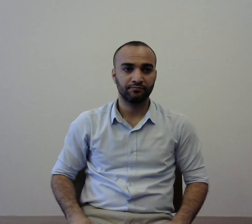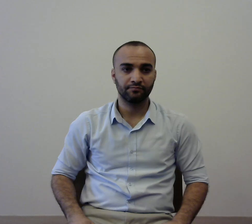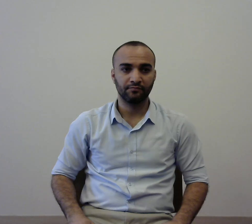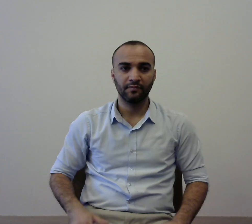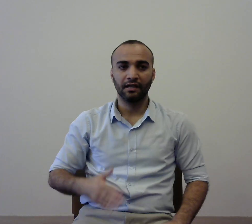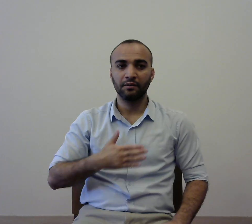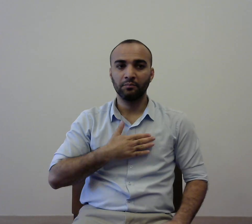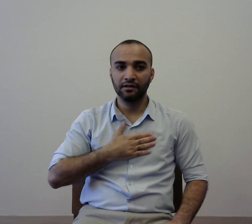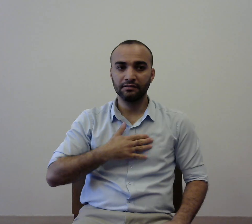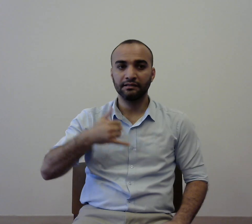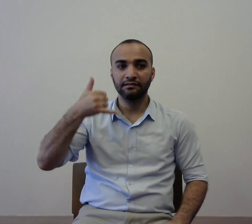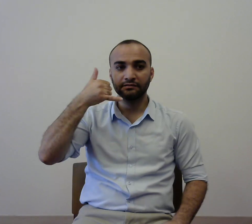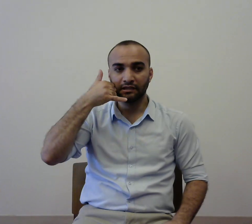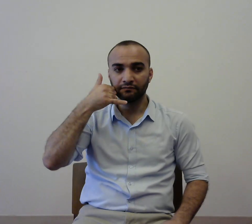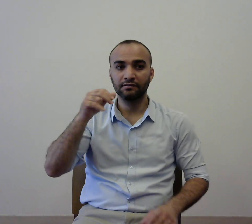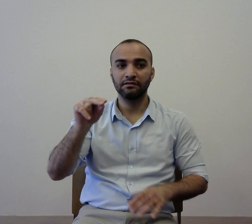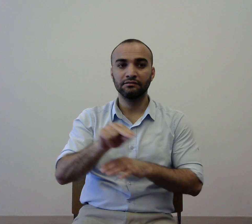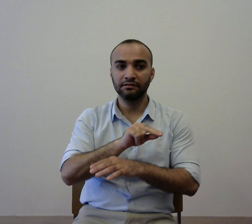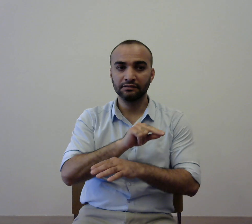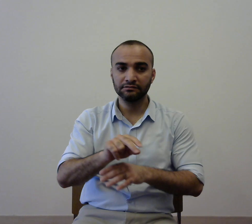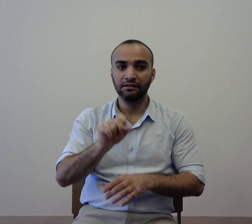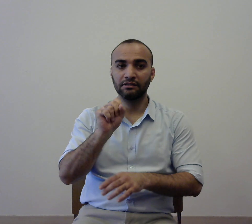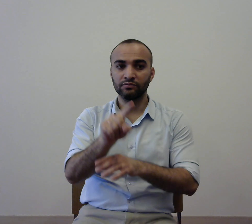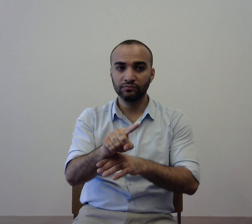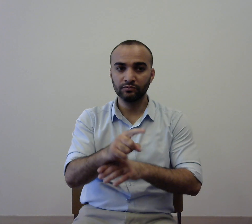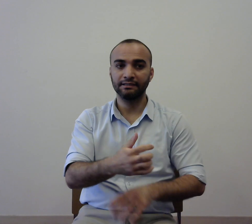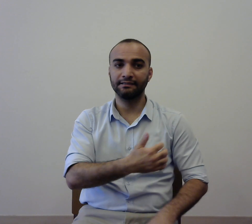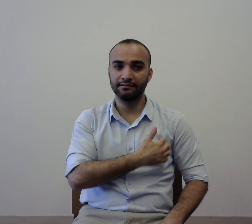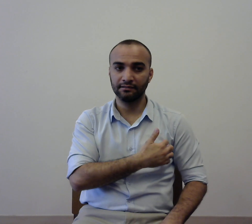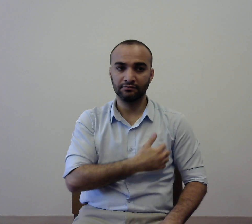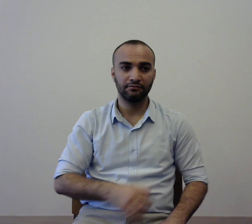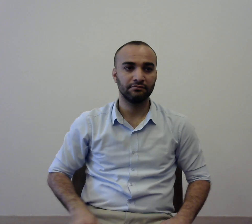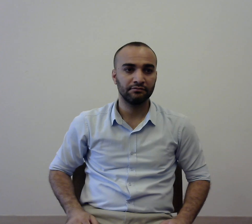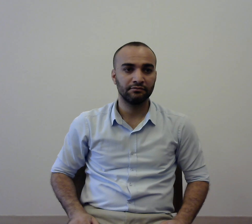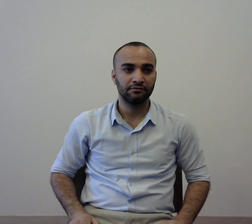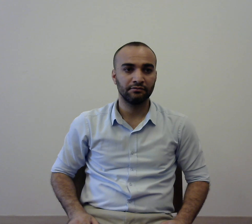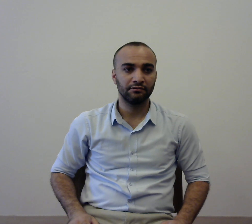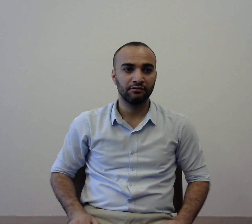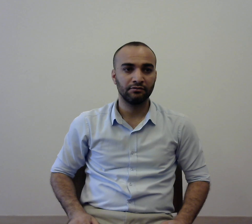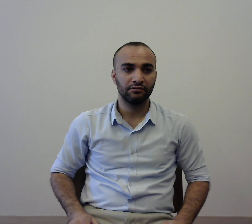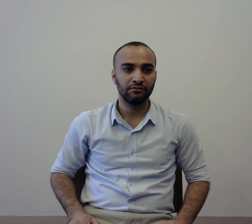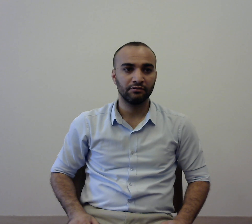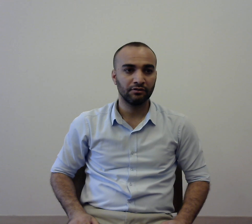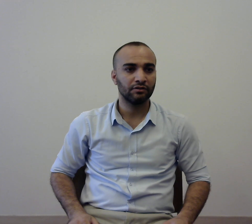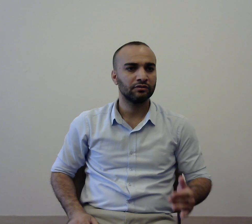Mən telefonu təmir etdirmək istəyirəm